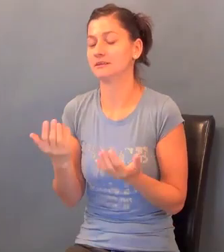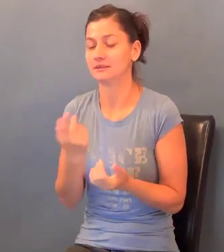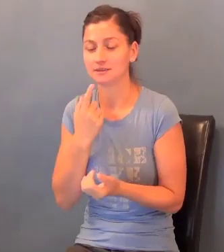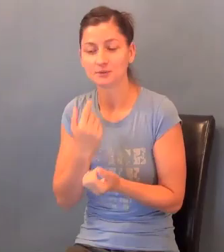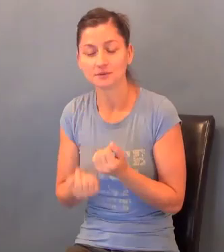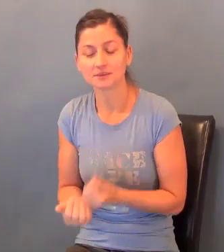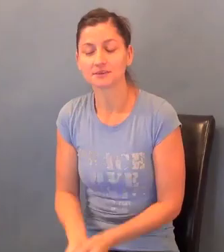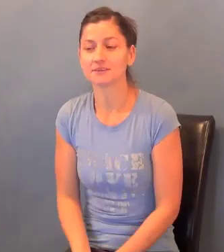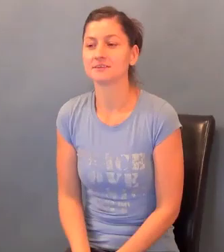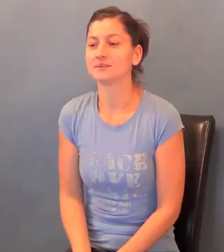Trudno powiedzieć.